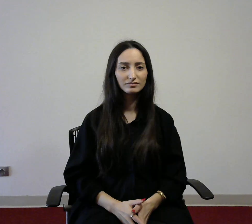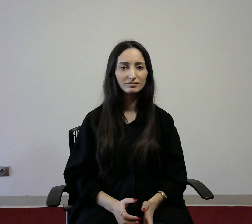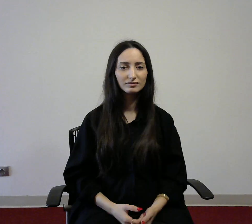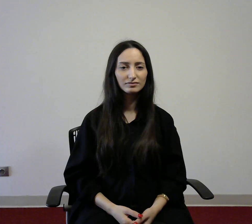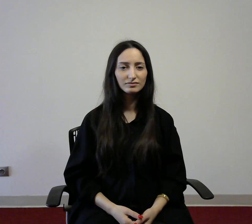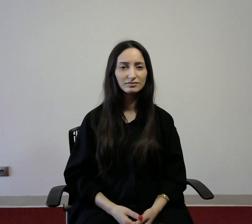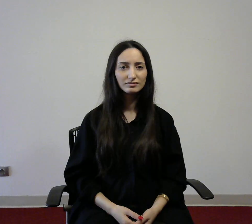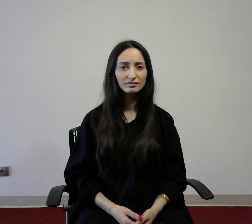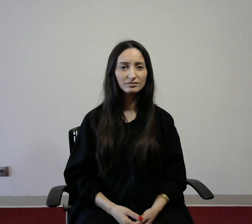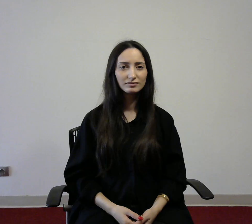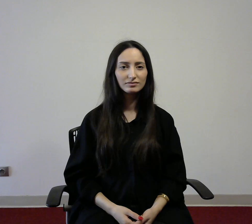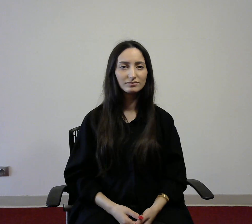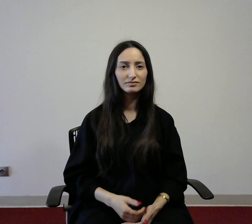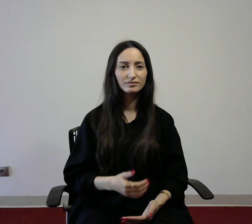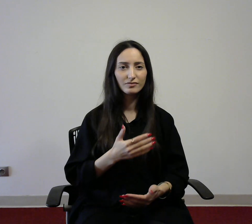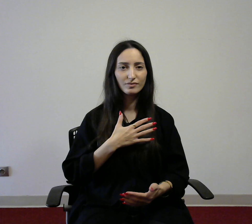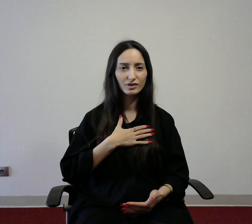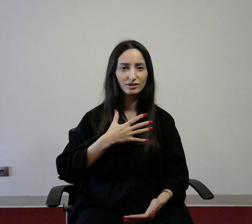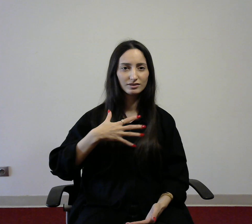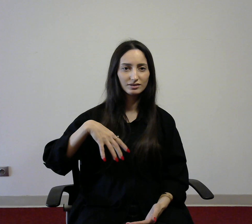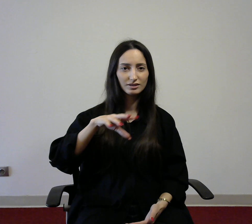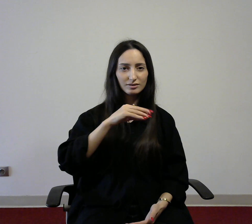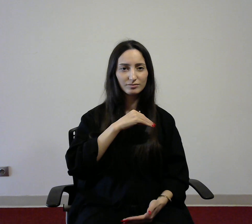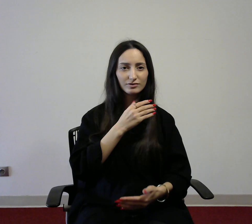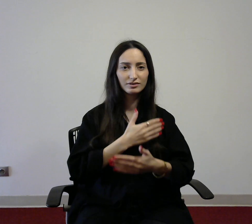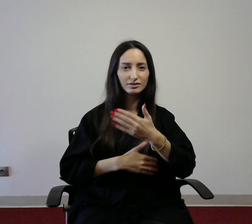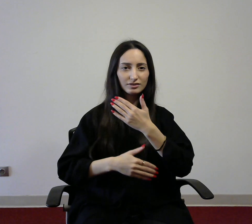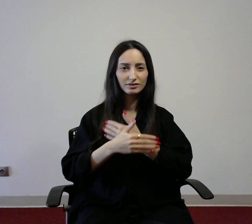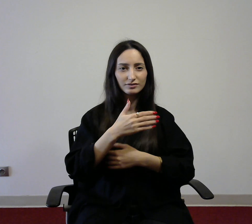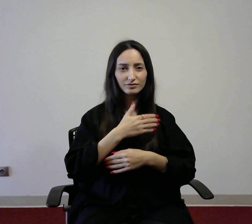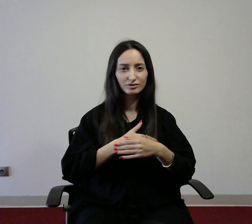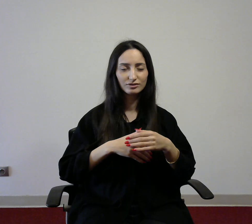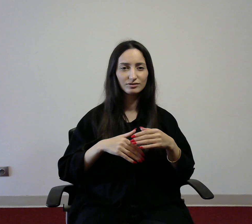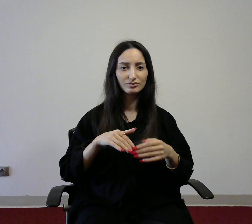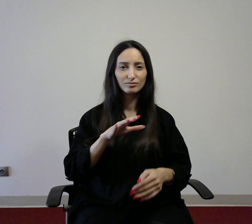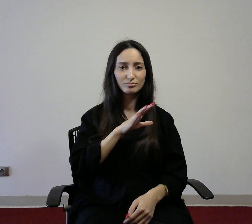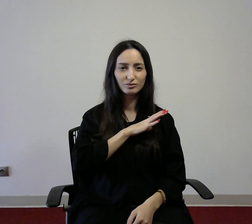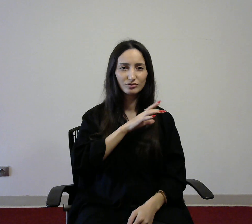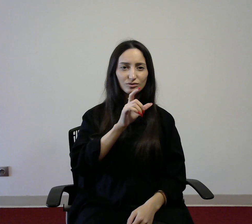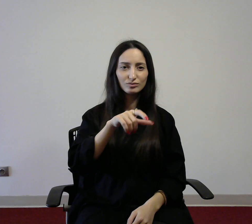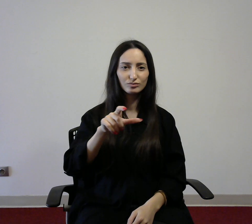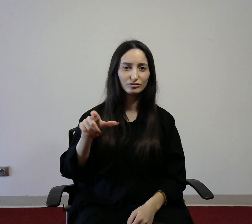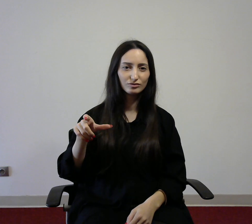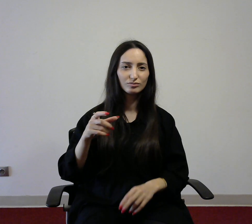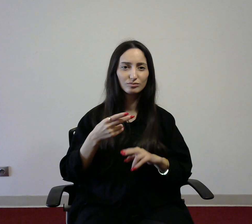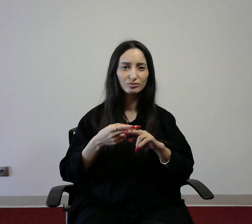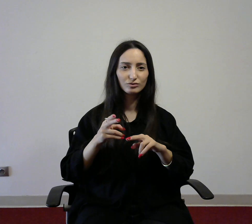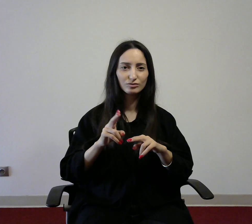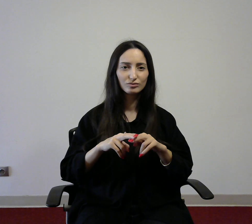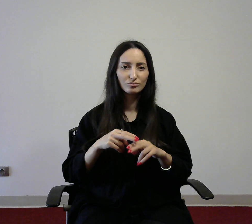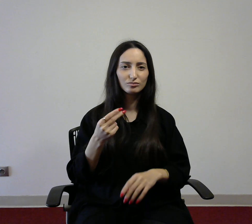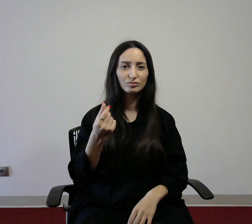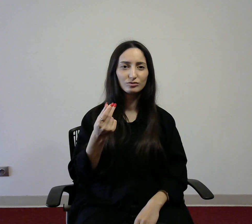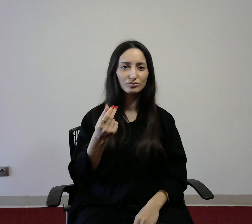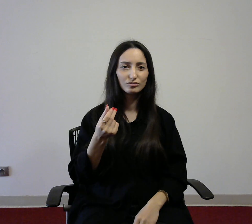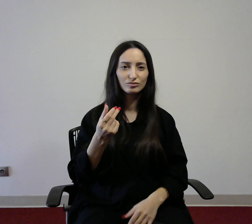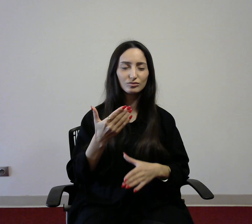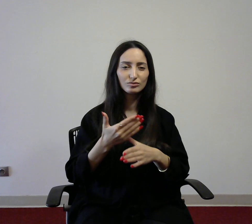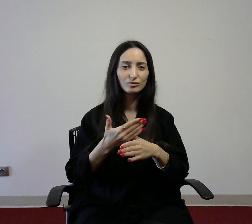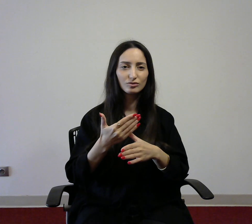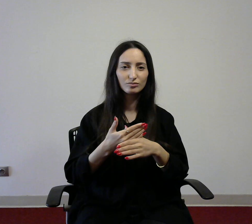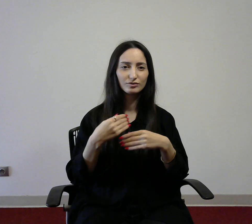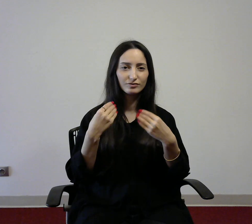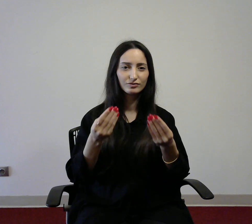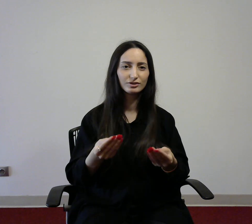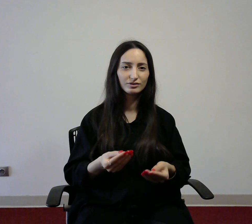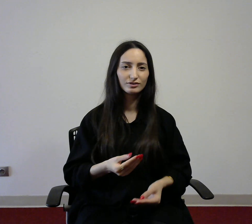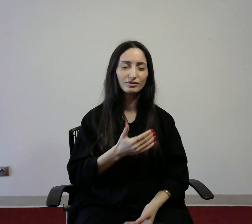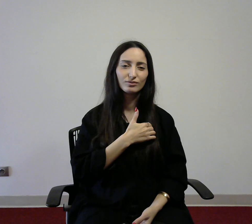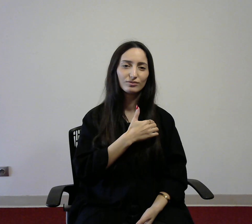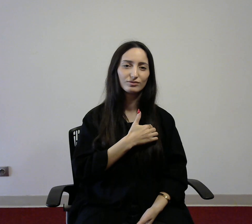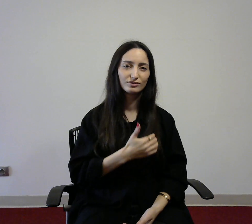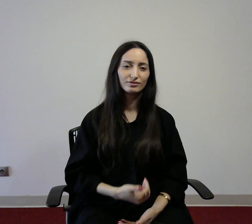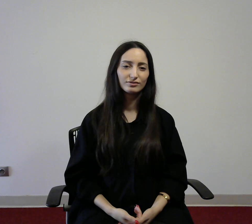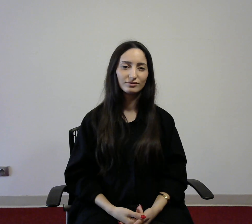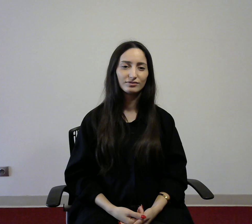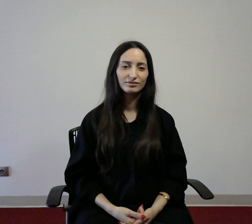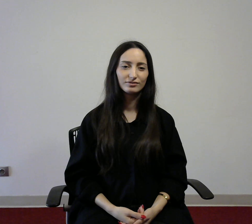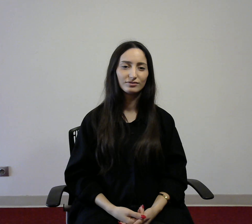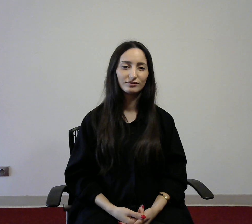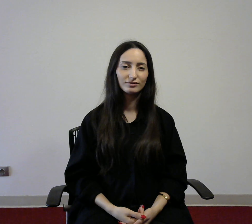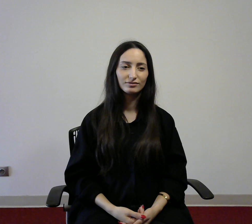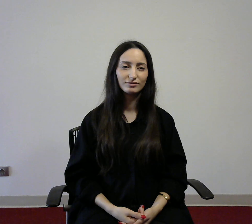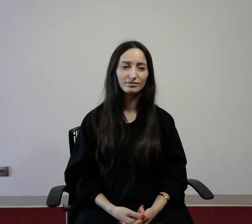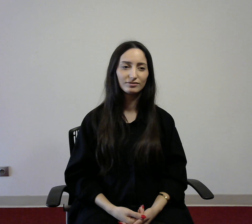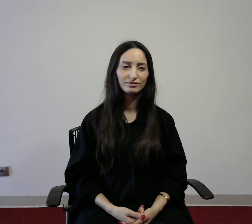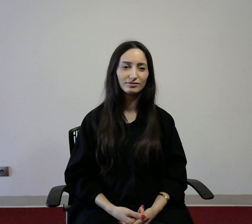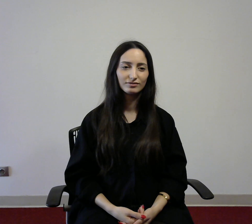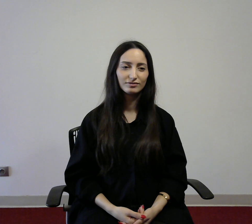Biz əlilliyi olan şəxslər üçün pul yardım vermək istəyirik